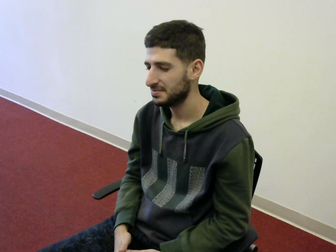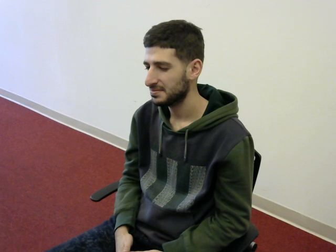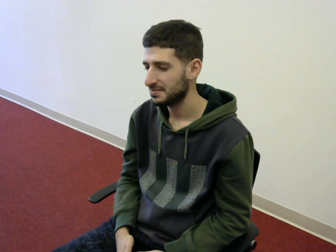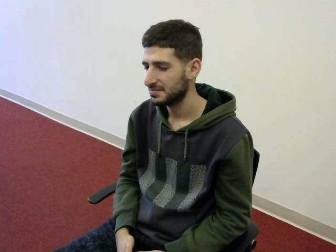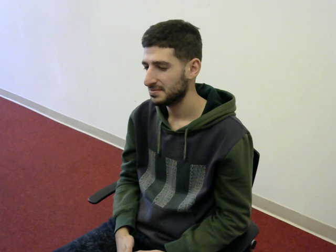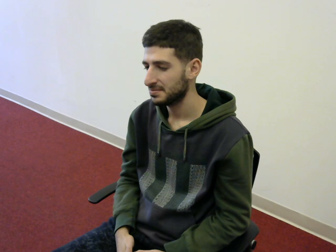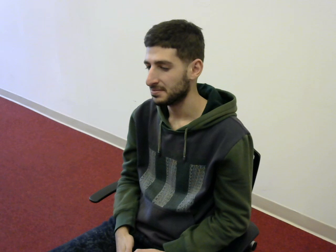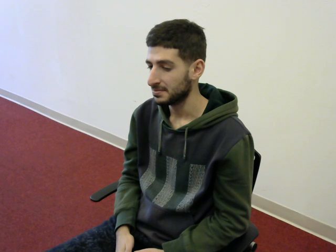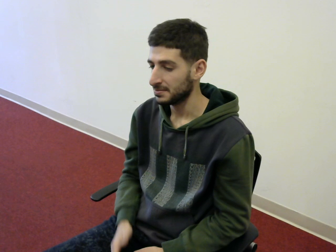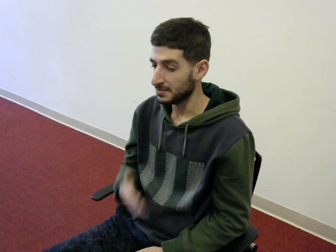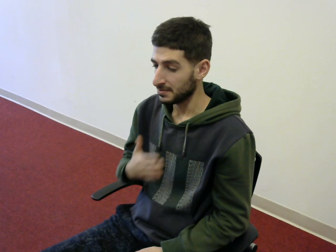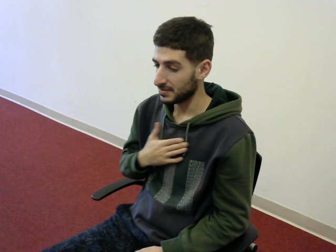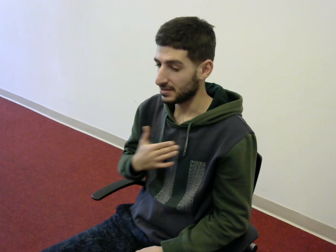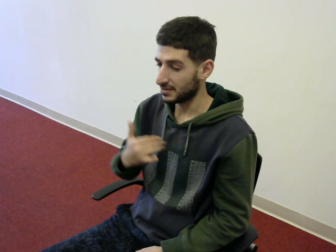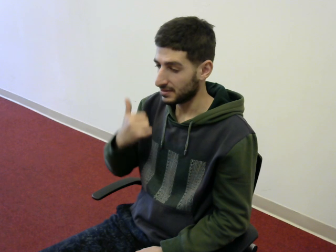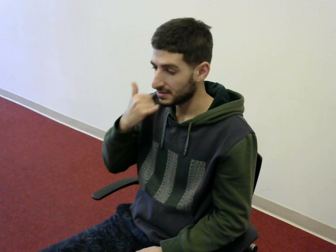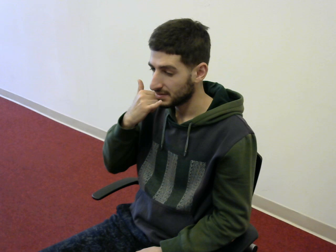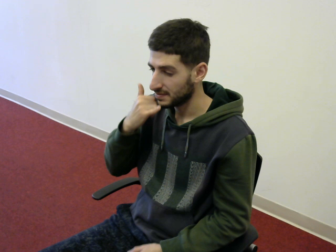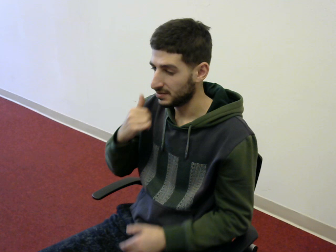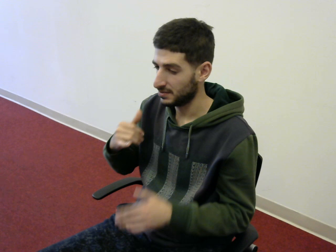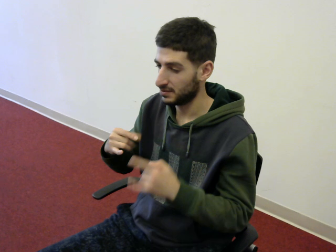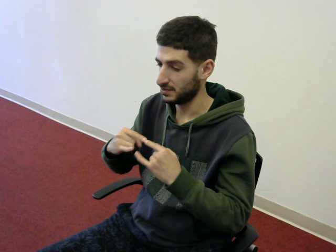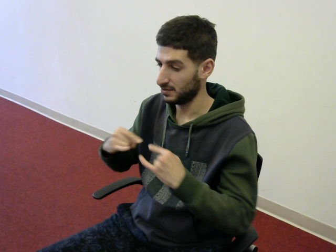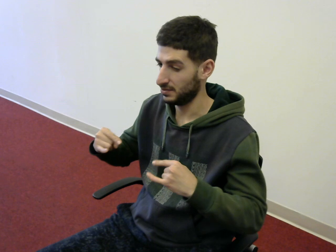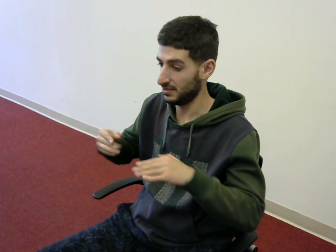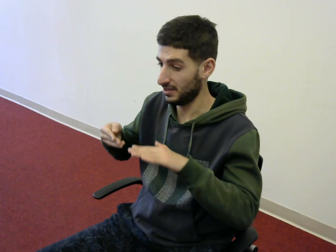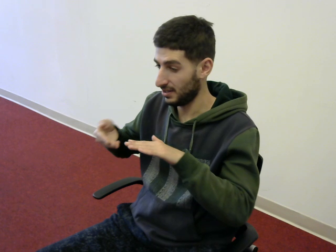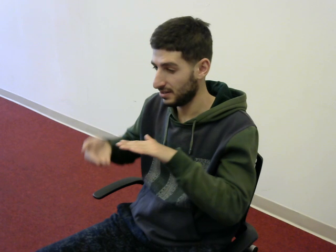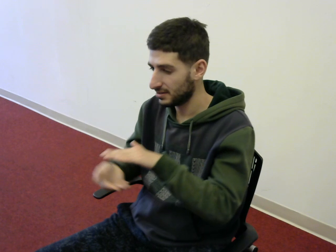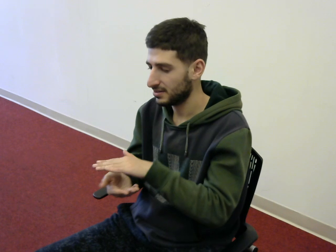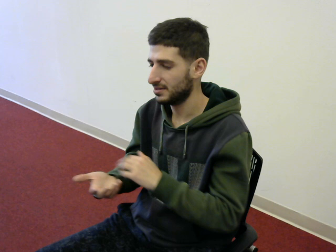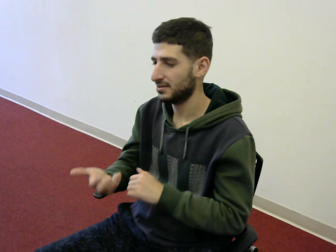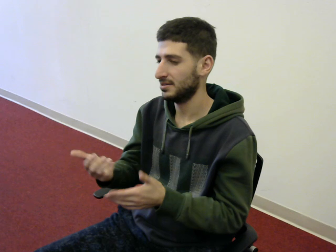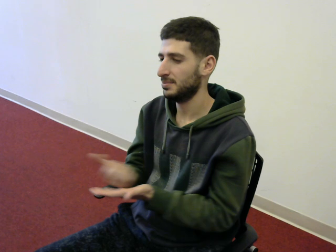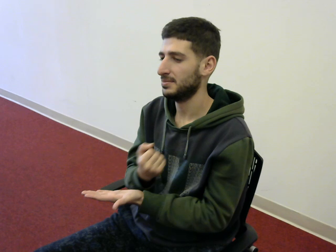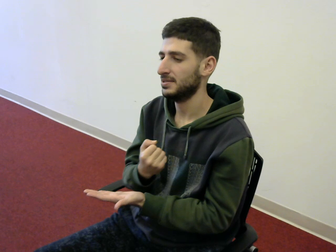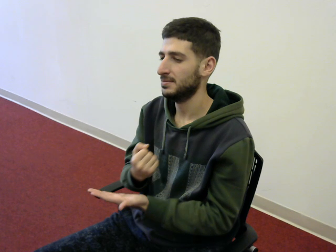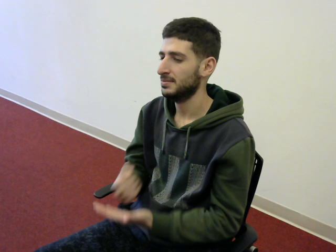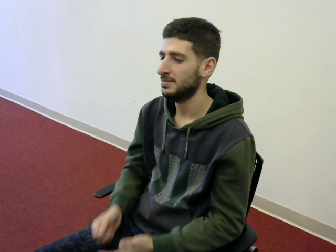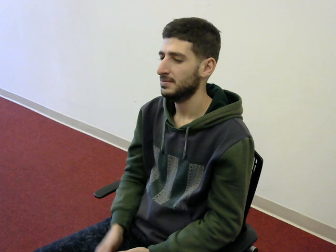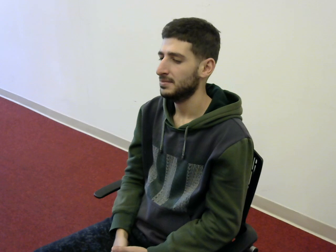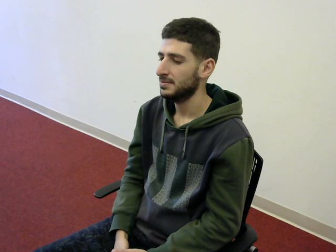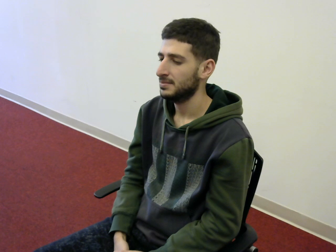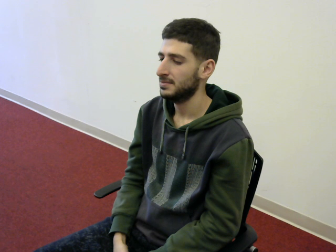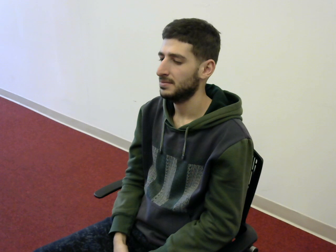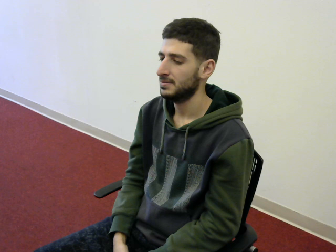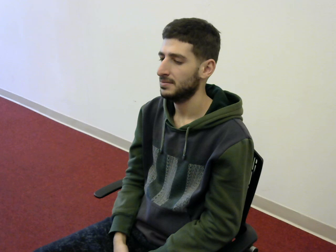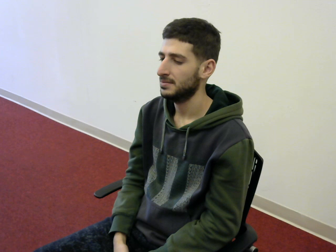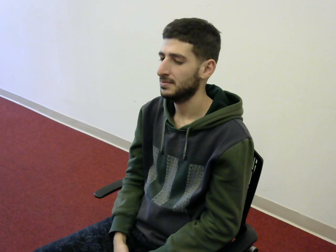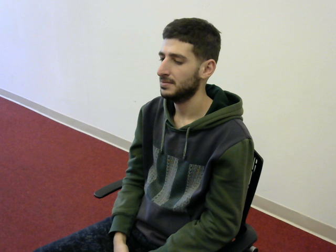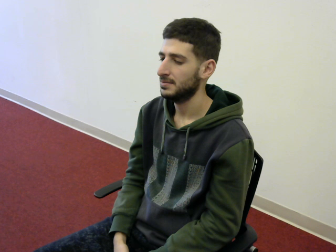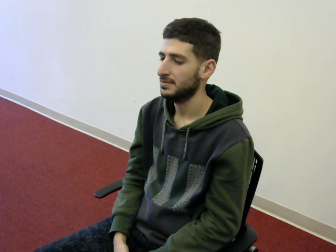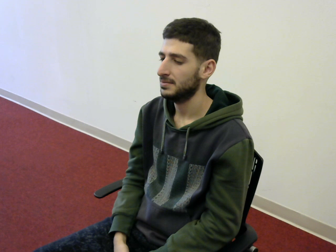Mən telefonumu stolun altından tapdım